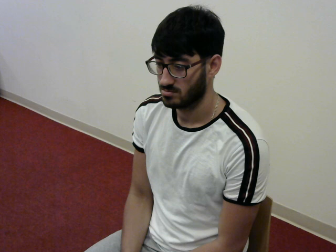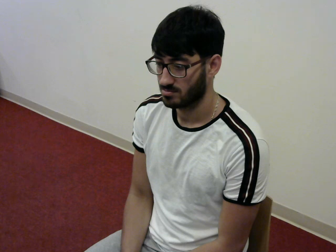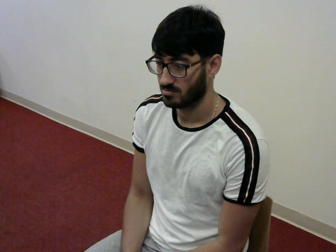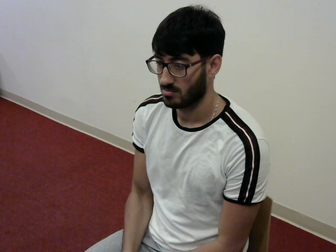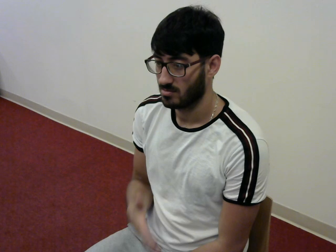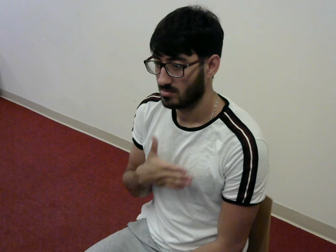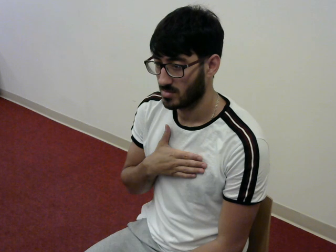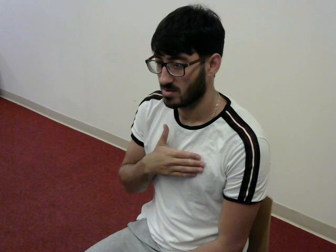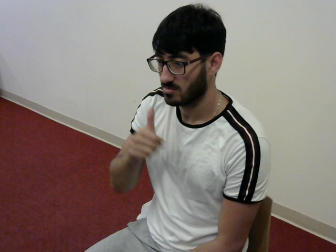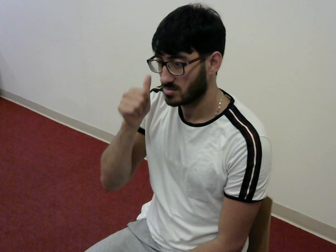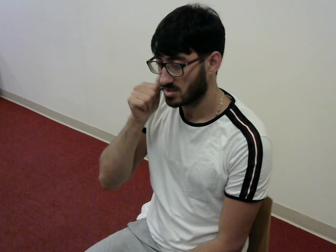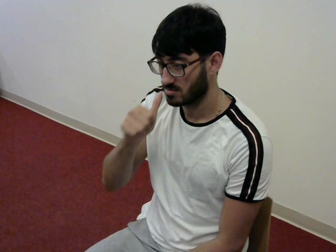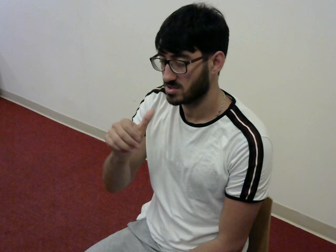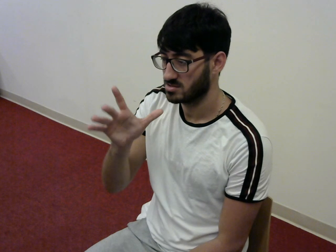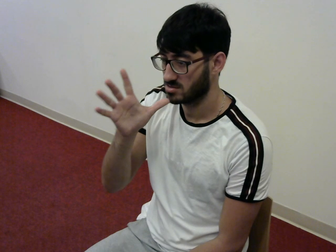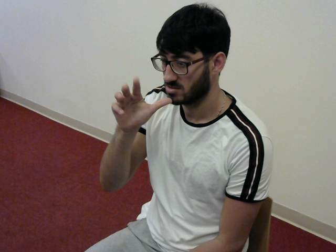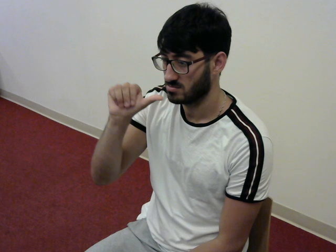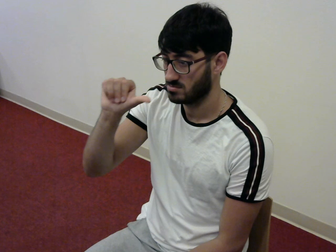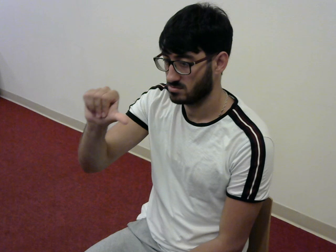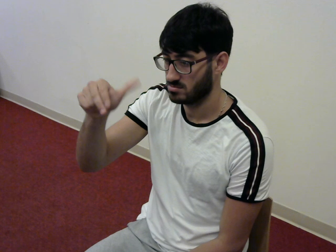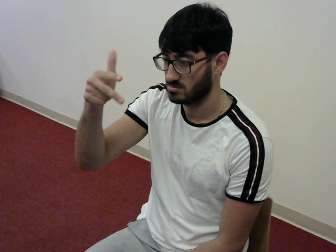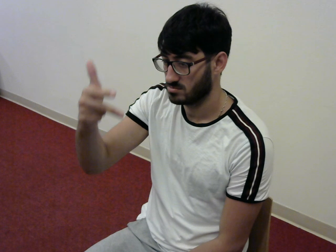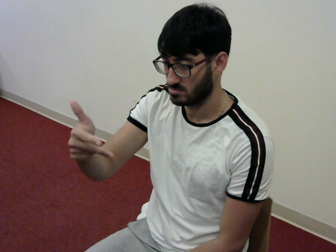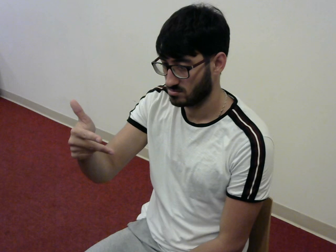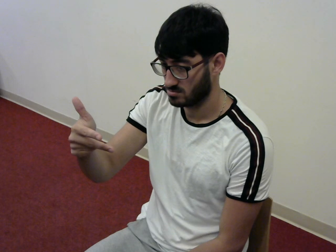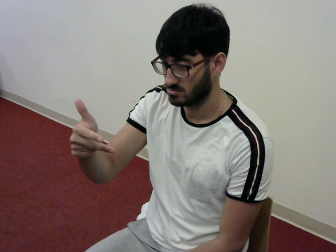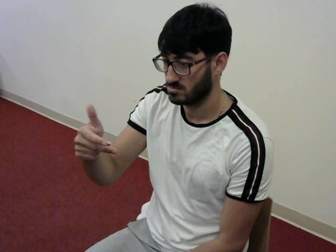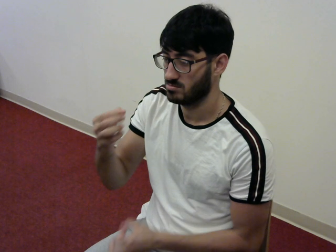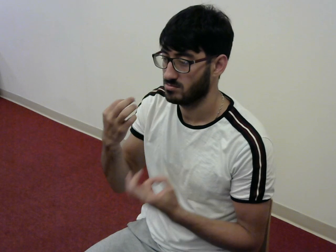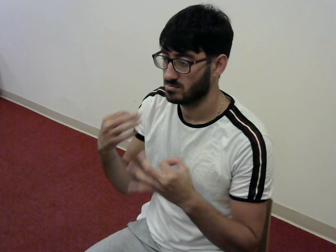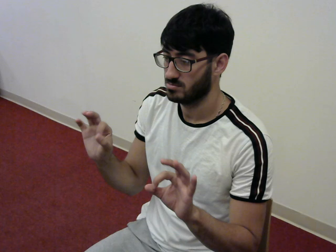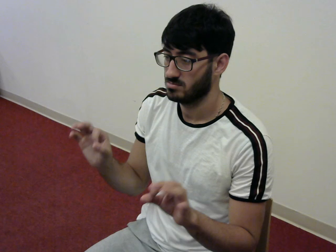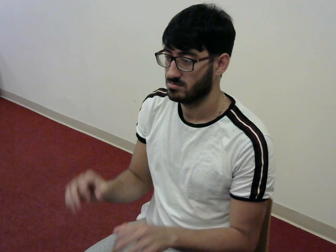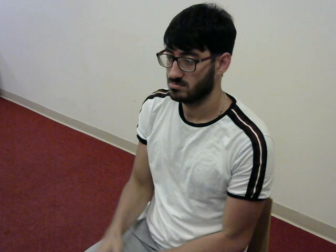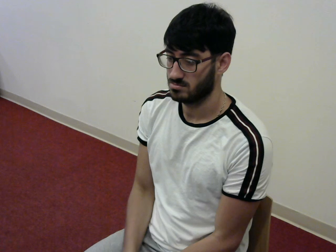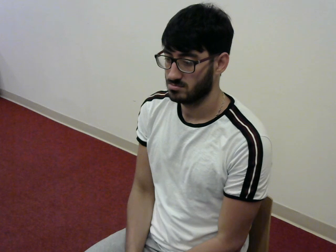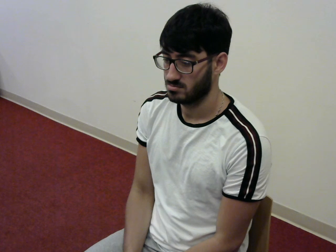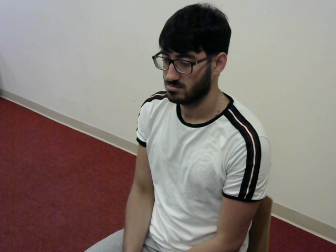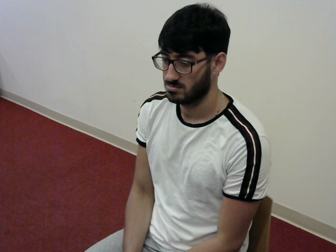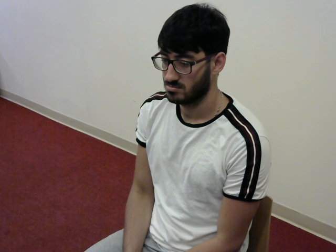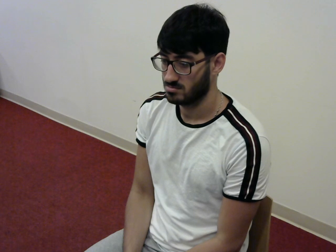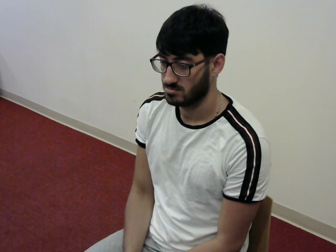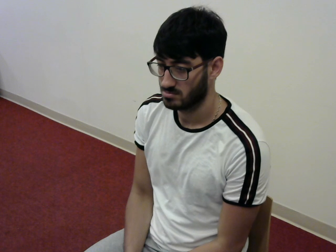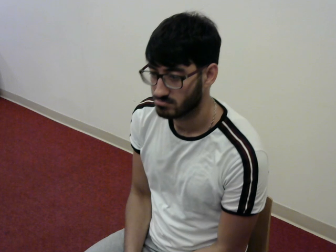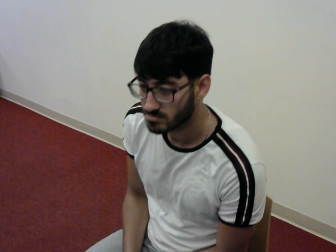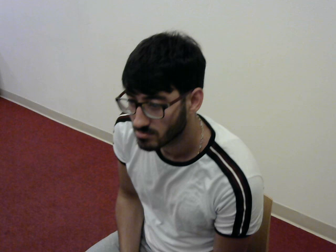Mən sabah saat birin yarısı boşam